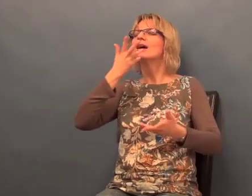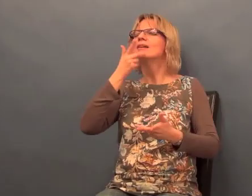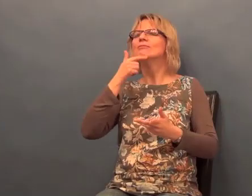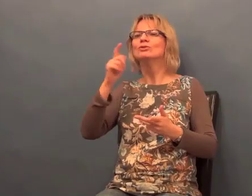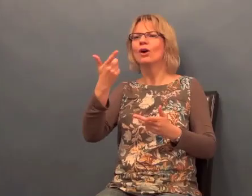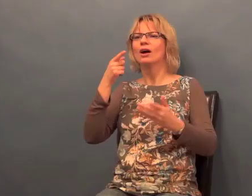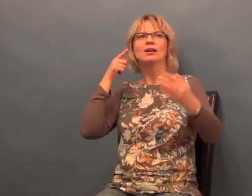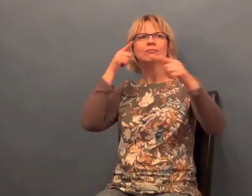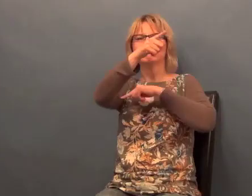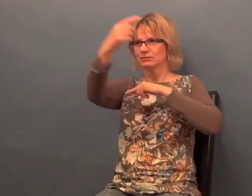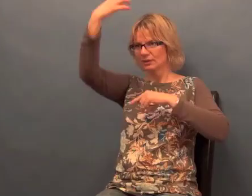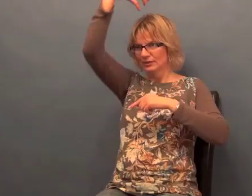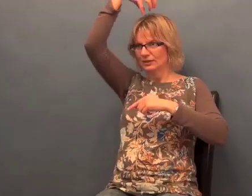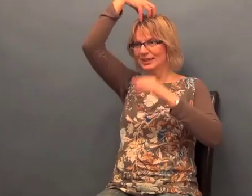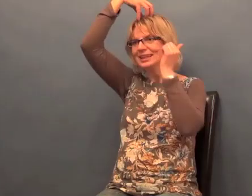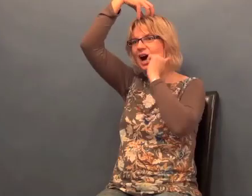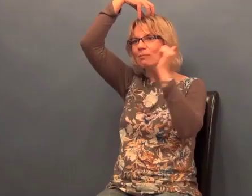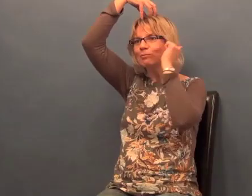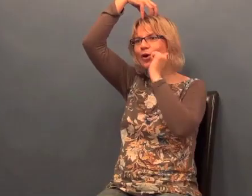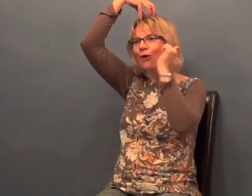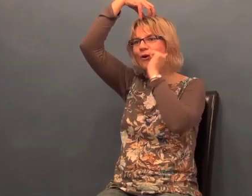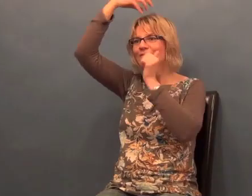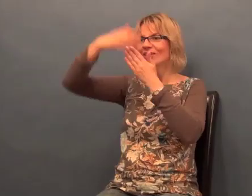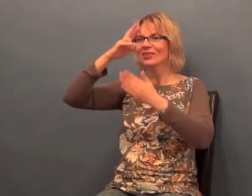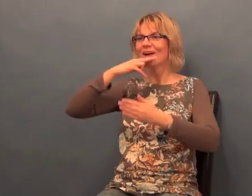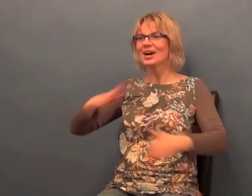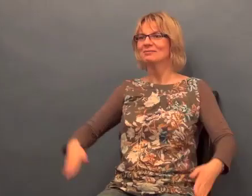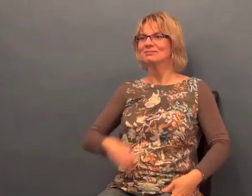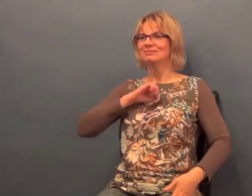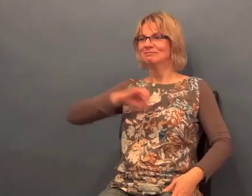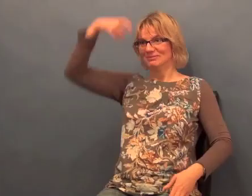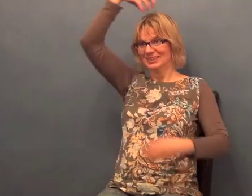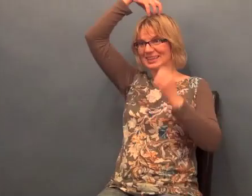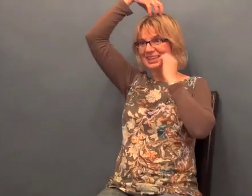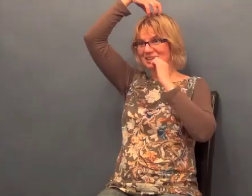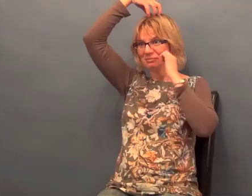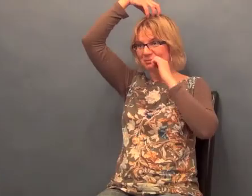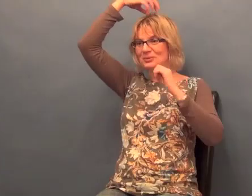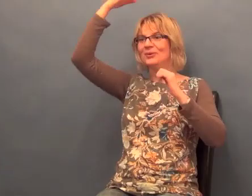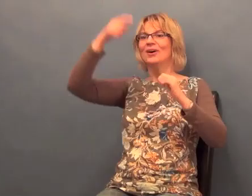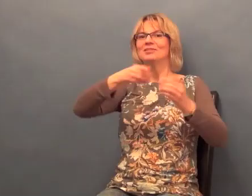Pragnął trafić prosto w jabłko na głowie taty, dlatego tata stał nieruchomo.